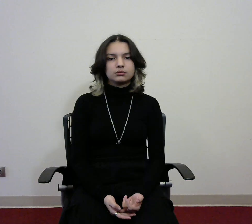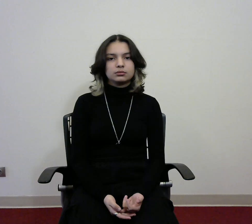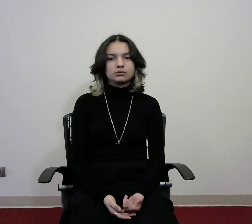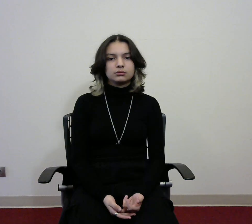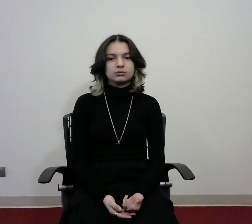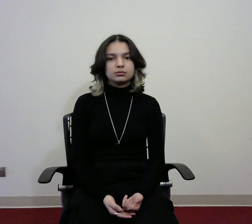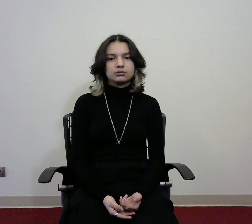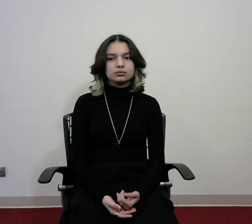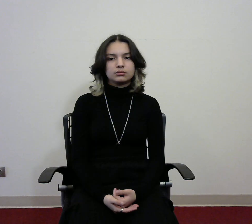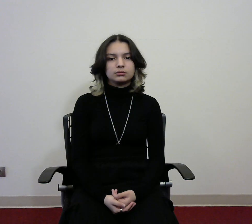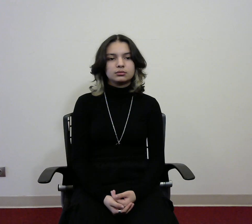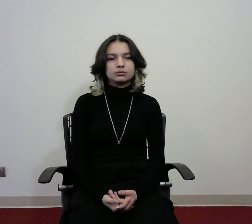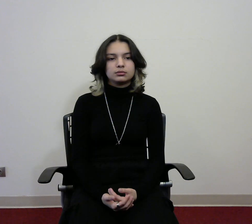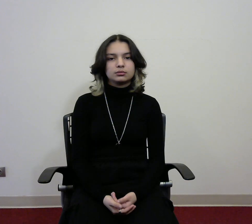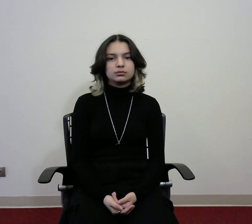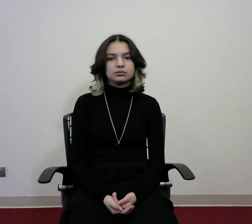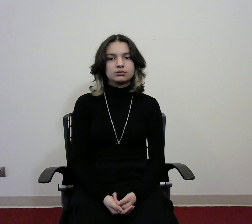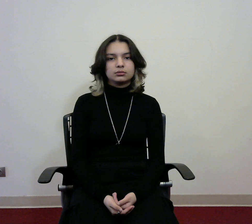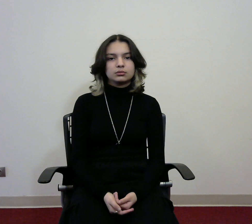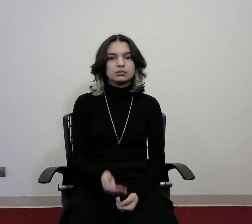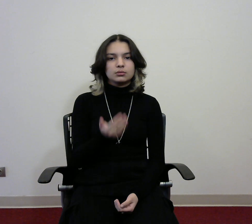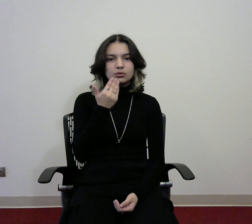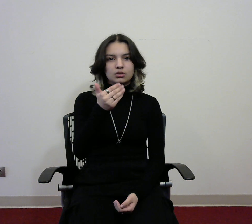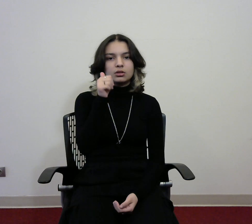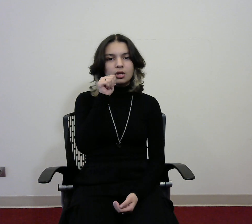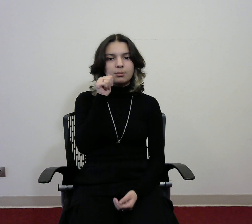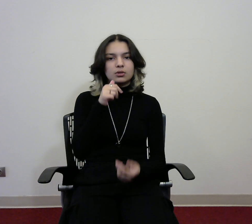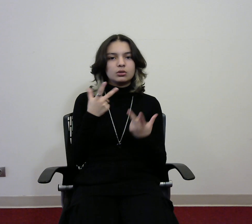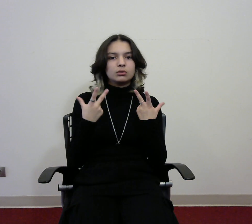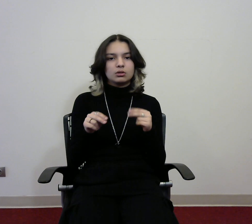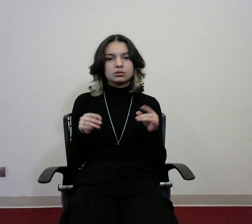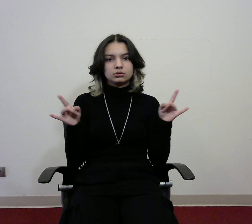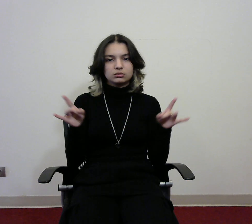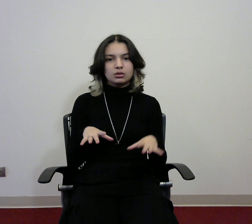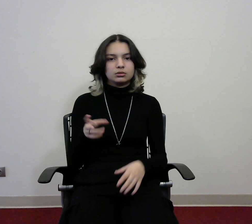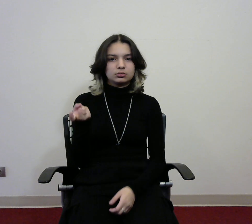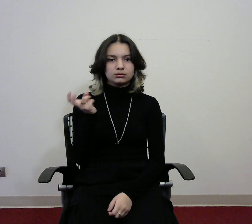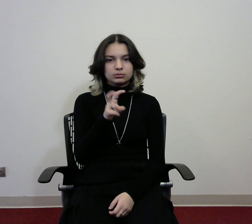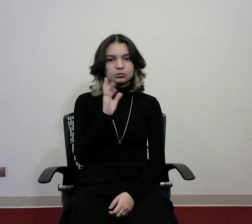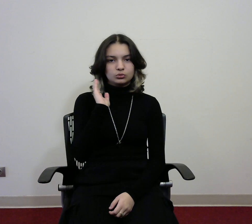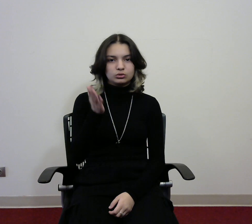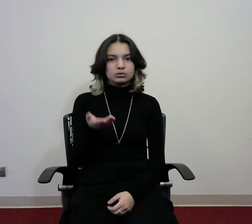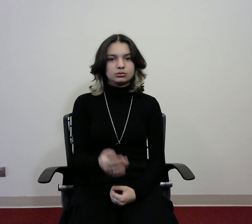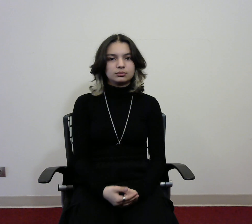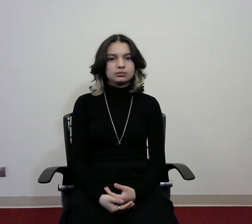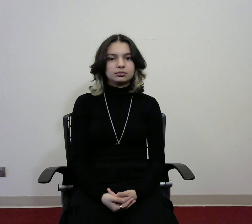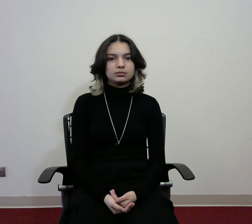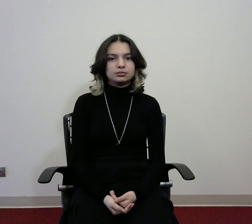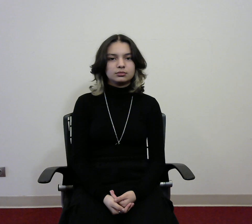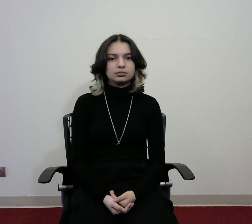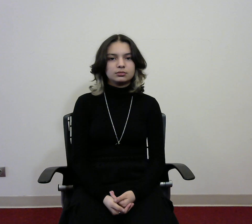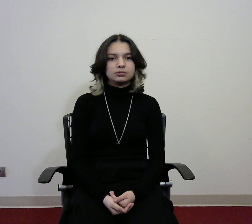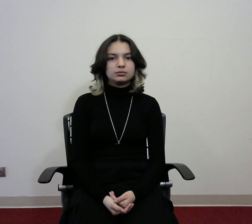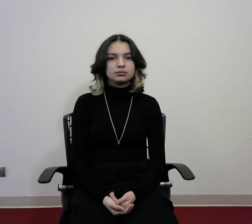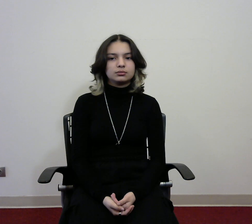Siz sabah hansı restorana gedəcəksiniz?